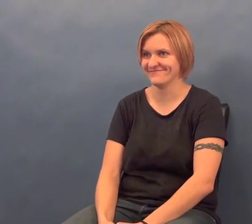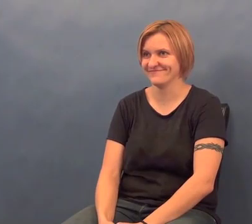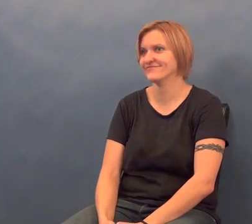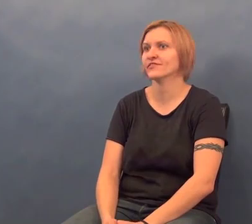Nie wolno.